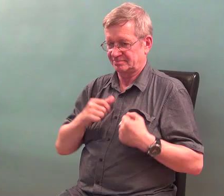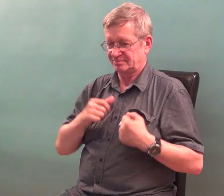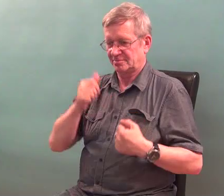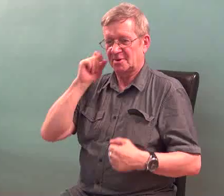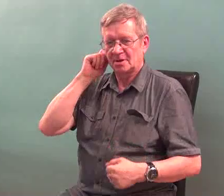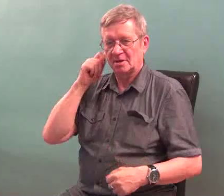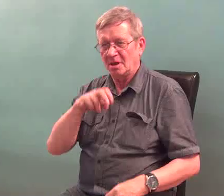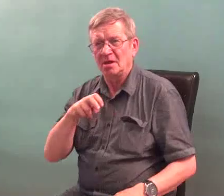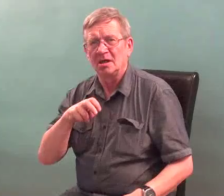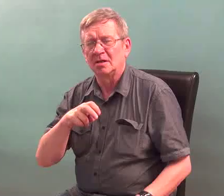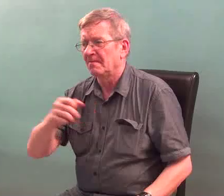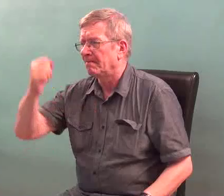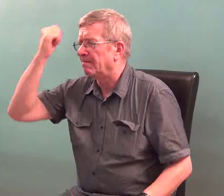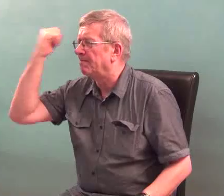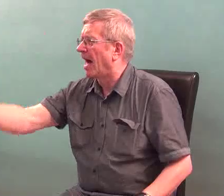A kobieta wychodzi i zauważa rozbite szkło.